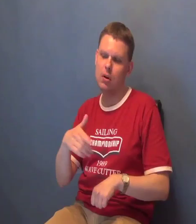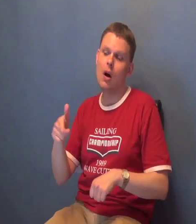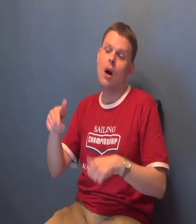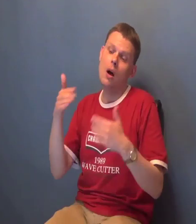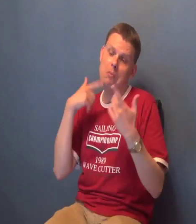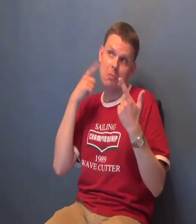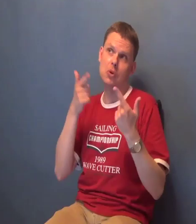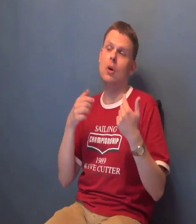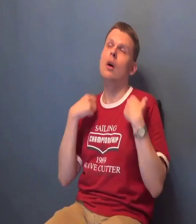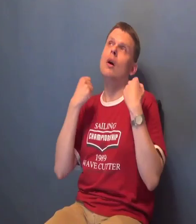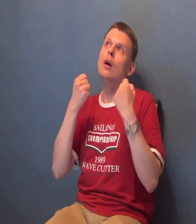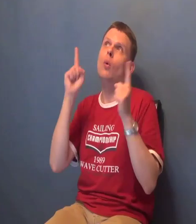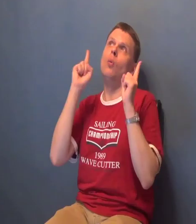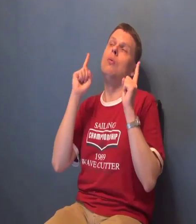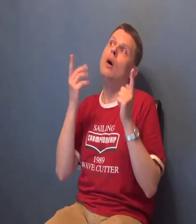Myślę, że to oznacza, że jeżdżę autem i uważać na to.